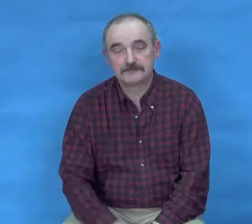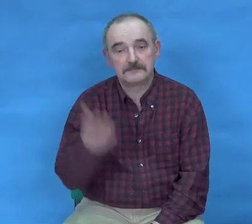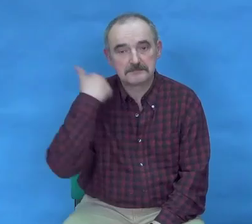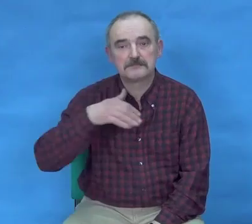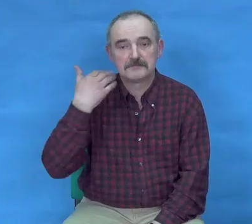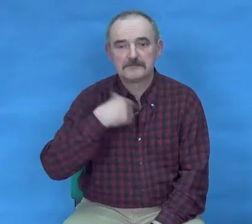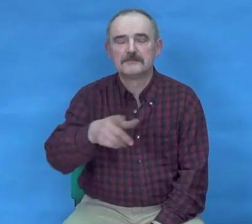Dawno.